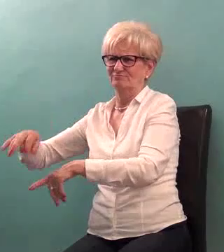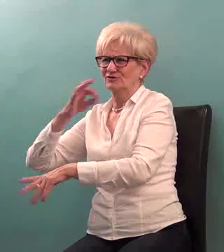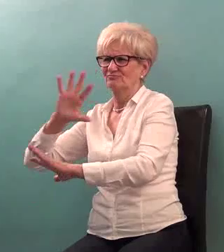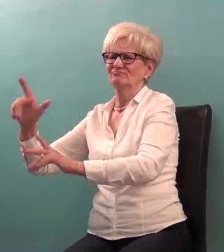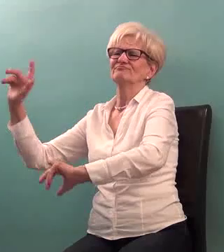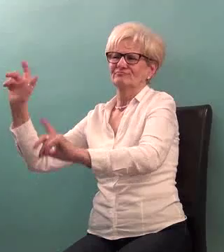Impreza trwała dalej.